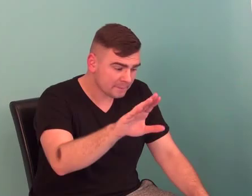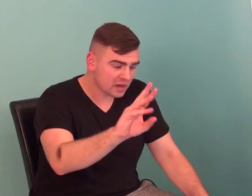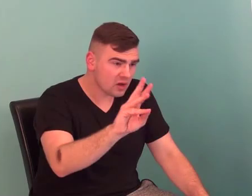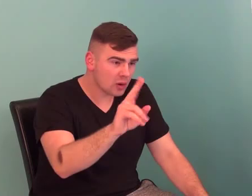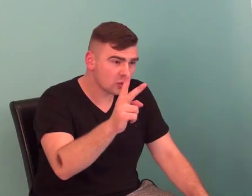Wtorek, drugiego?